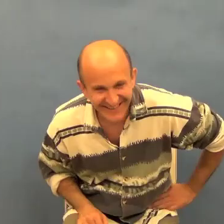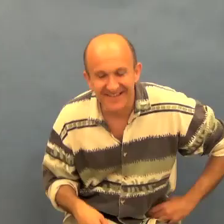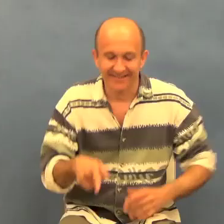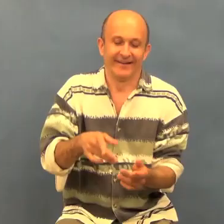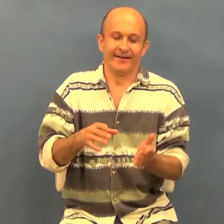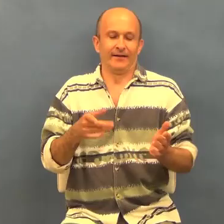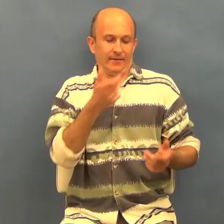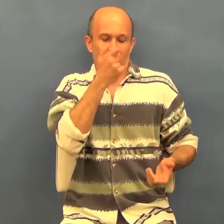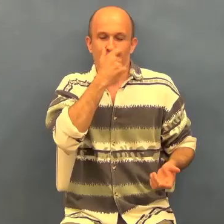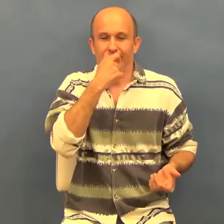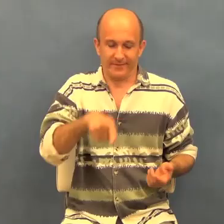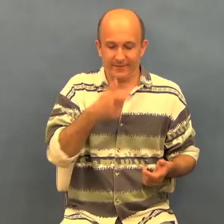To jest Charlie Chaplin.